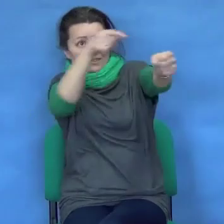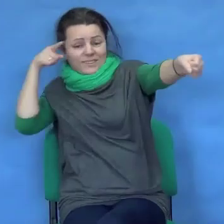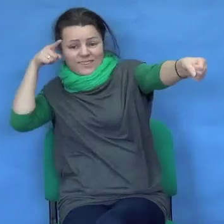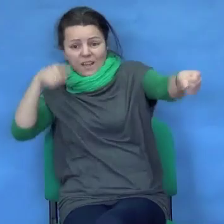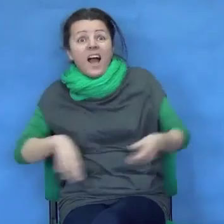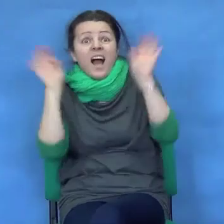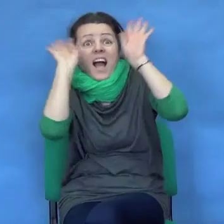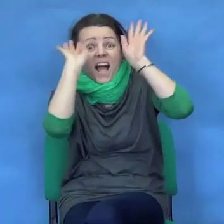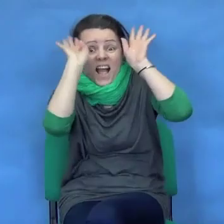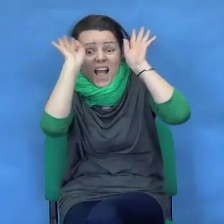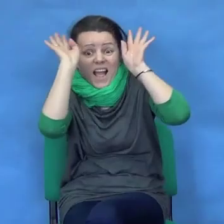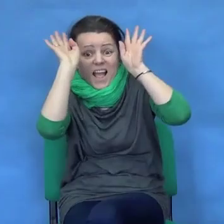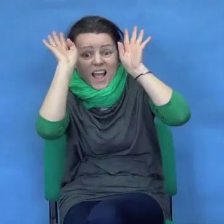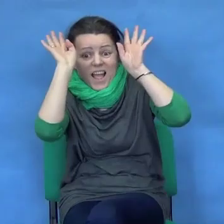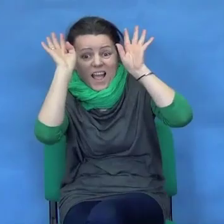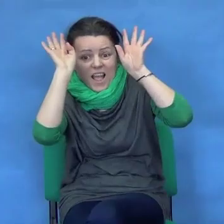Myszka Miki krzyczy: nie!